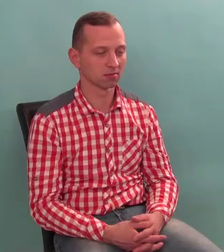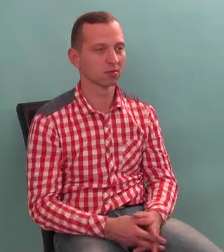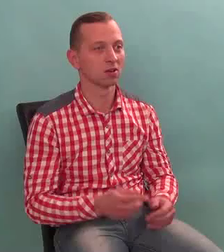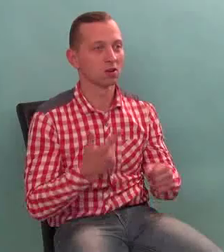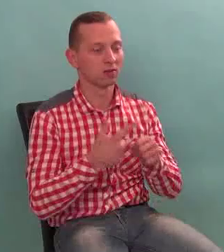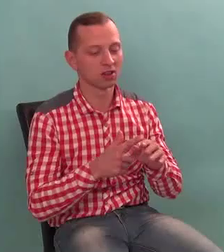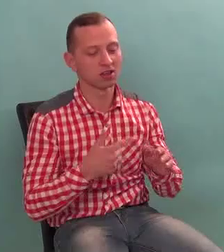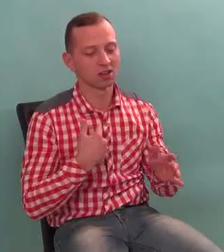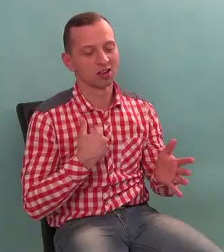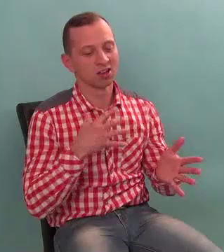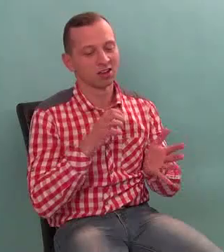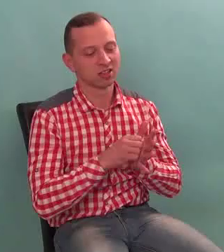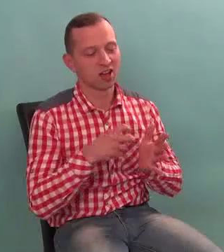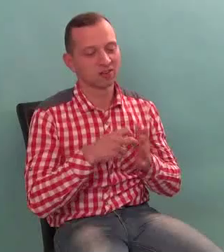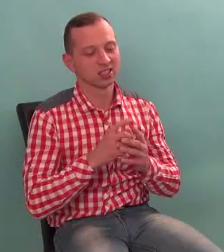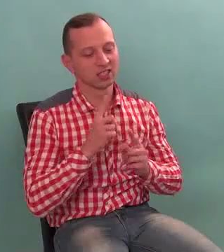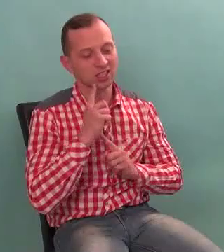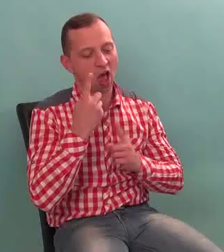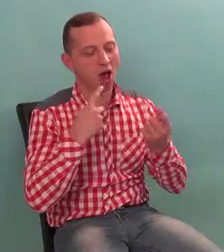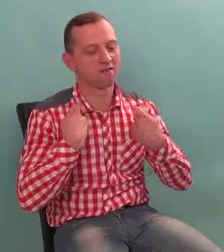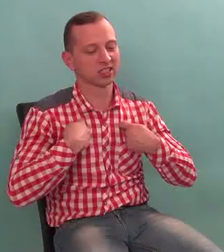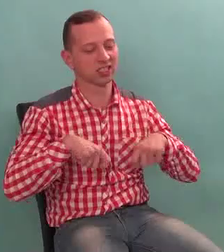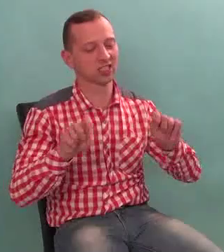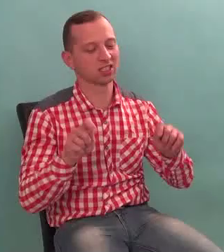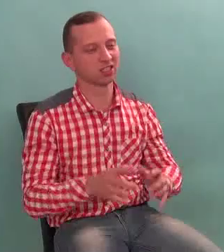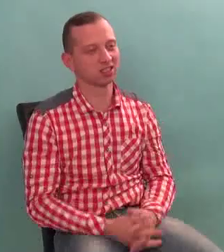Dwudziestego jestem zajęty, jadę na wieś na działkę.